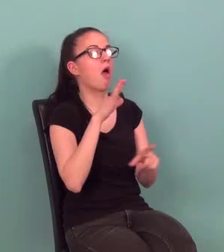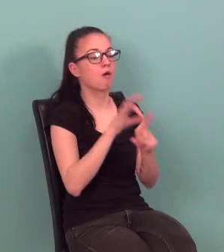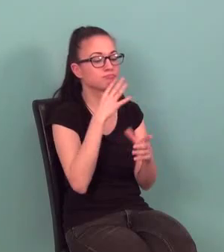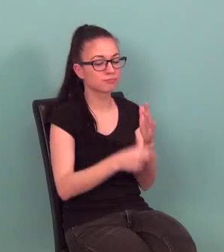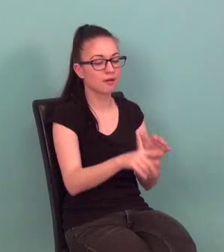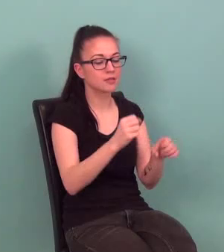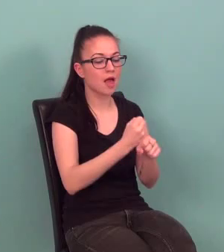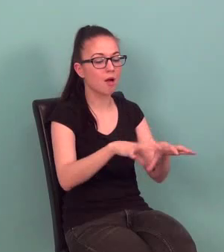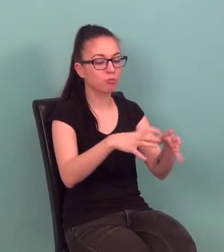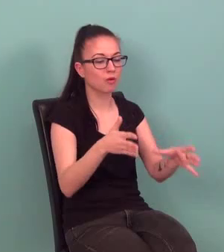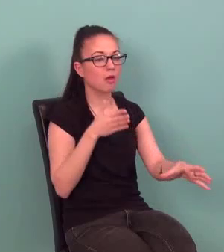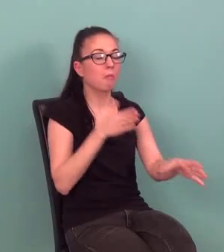Chłopak najechał rowerem na kupkę kamieni.